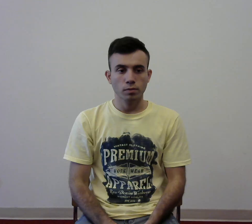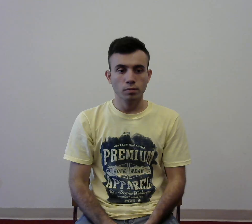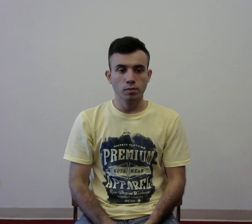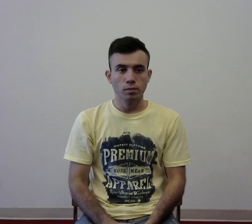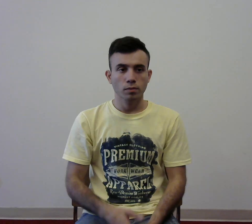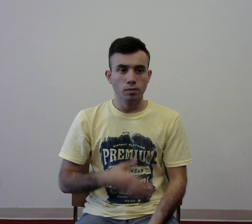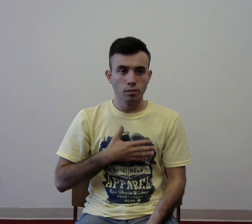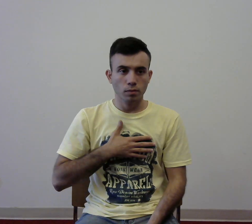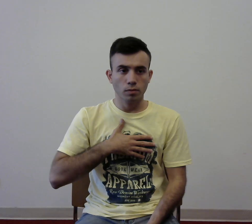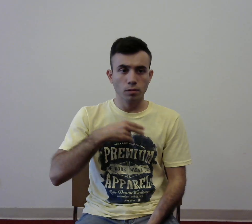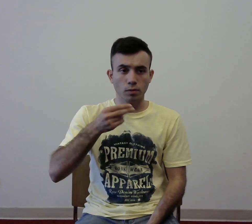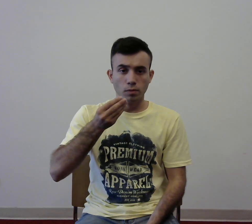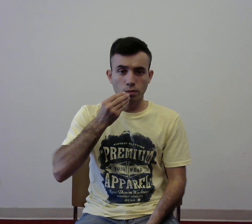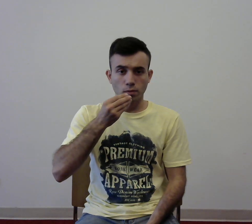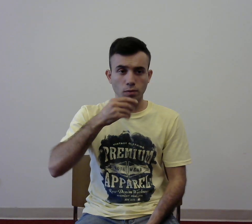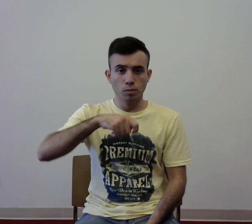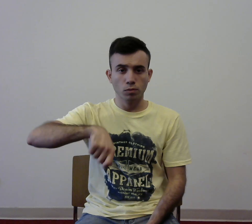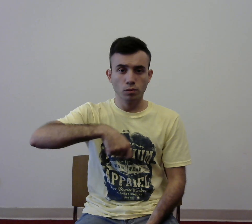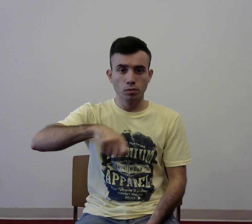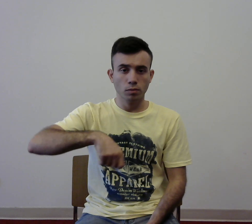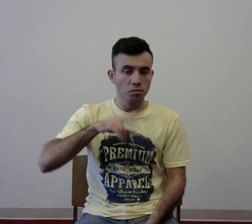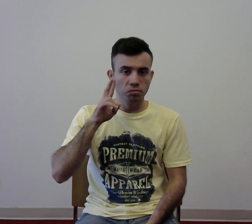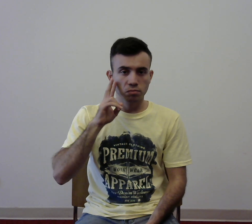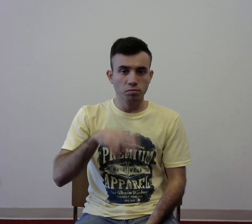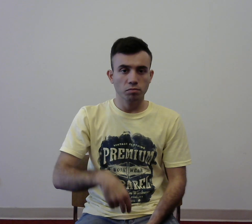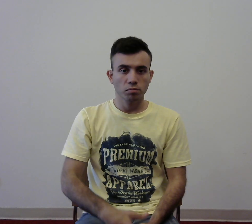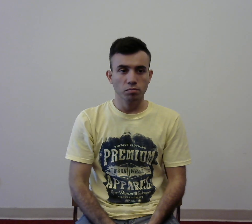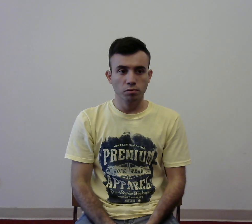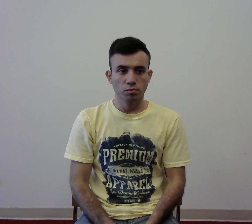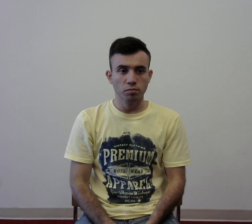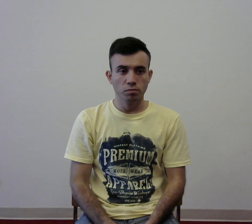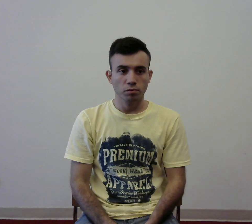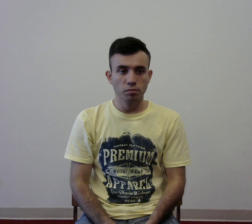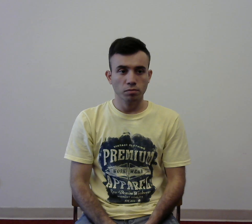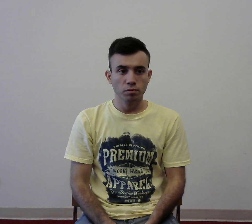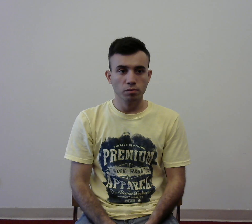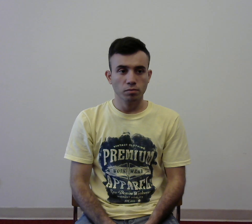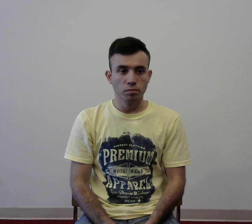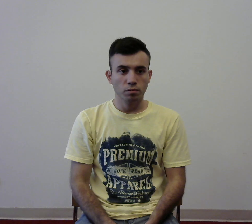Mən yemək bişirməyi bacarmıram